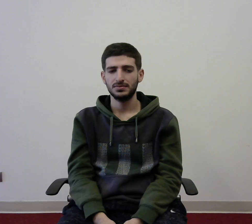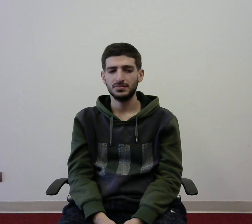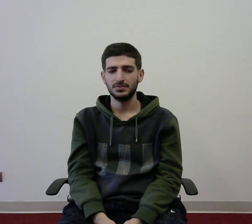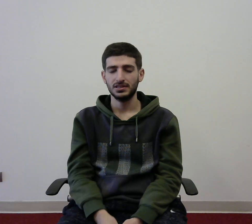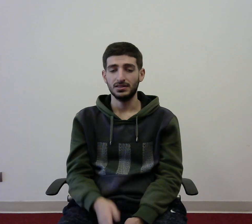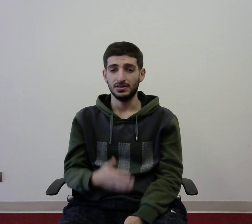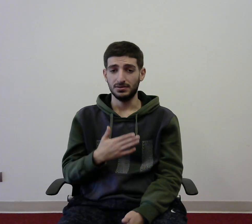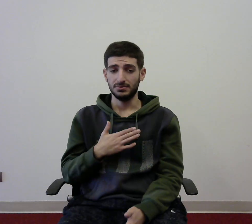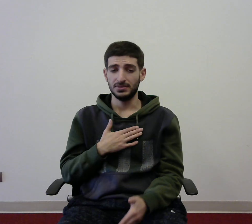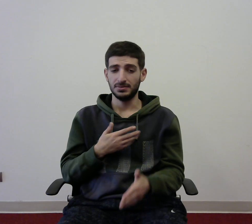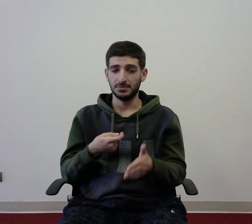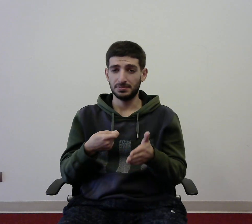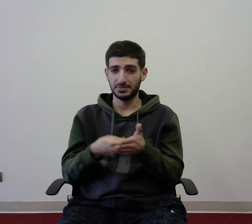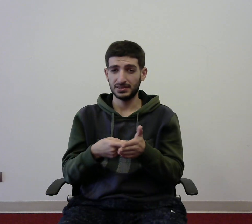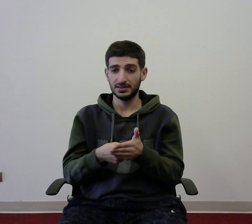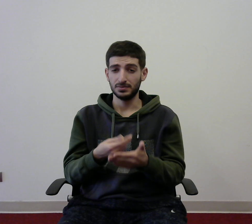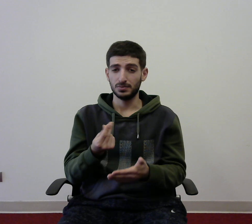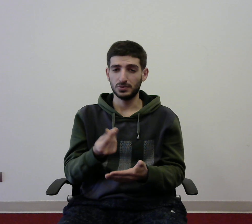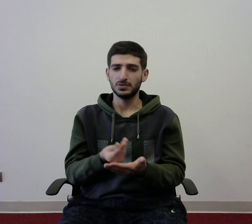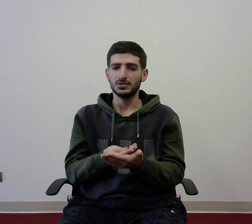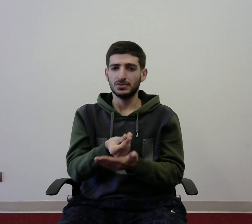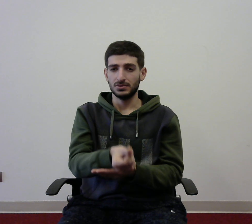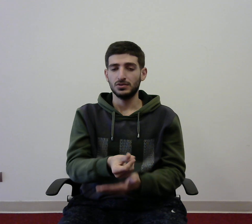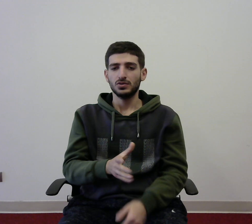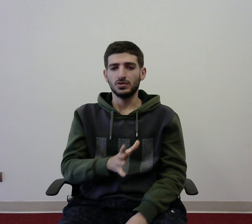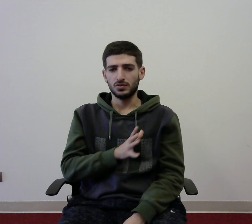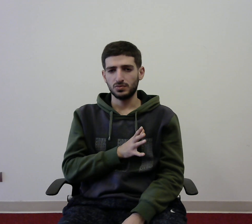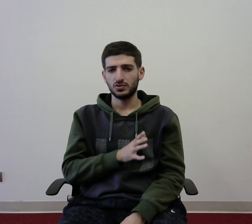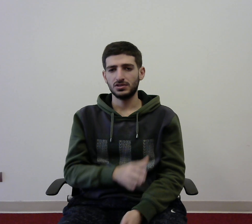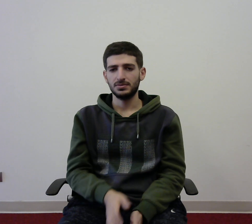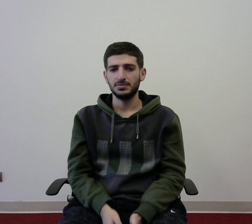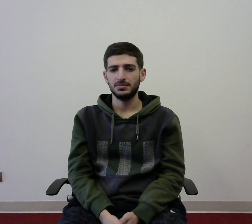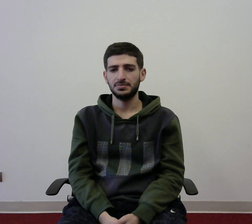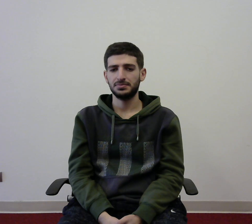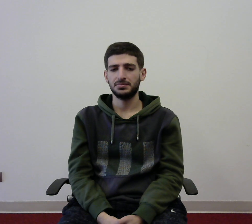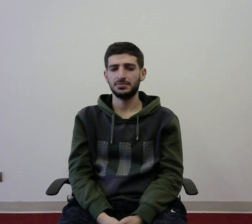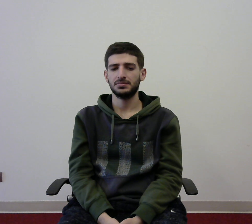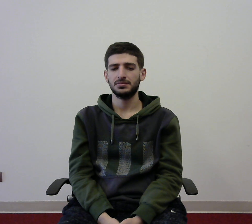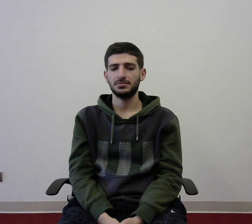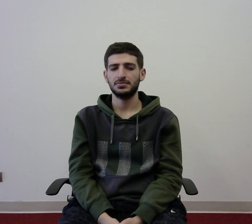Mən biletlərin pulunu ödəmişəm